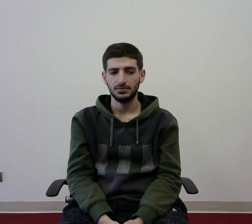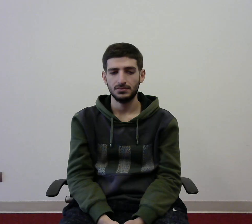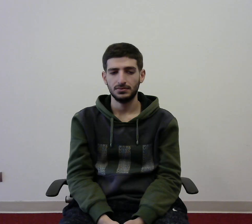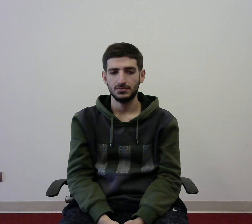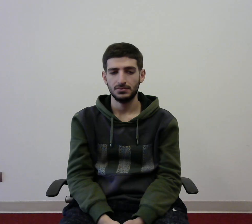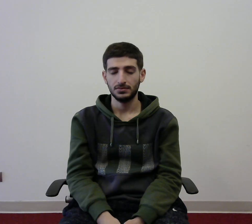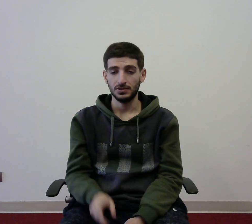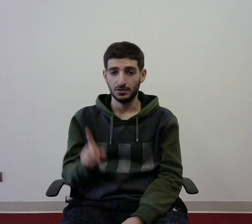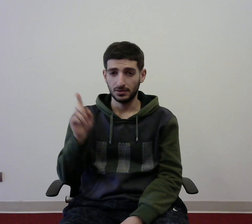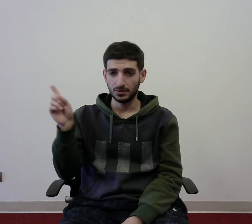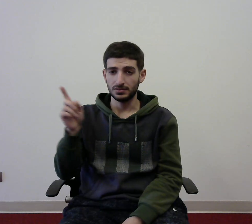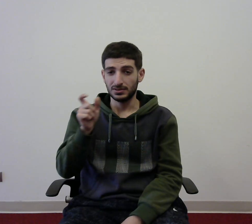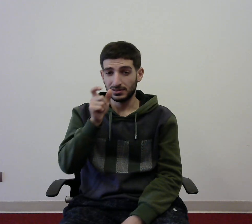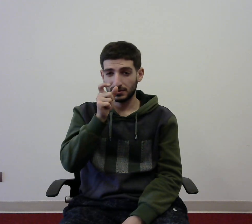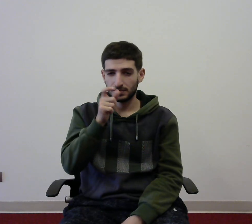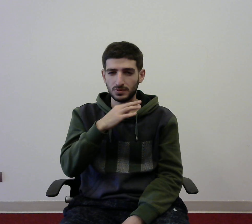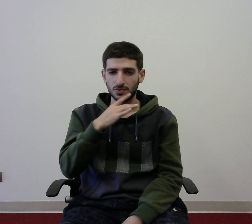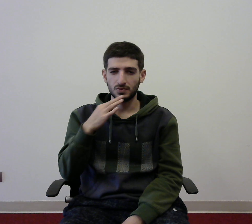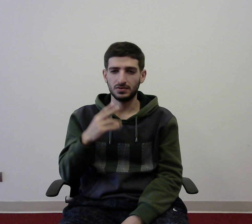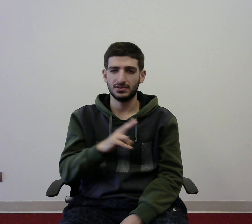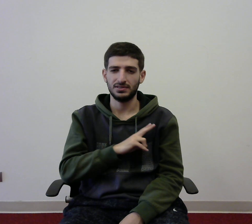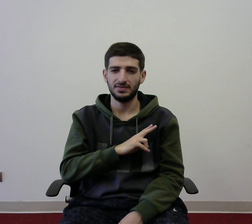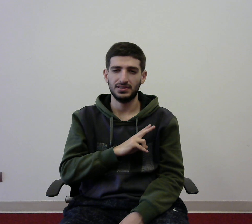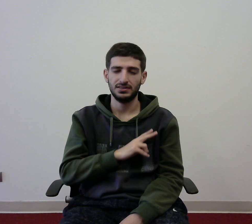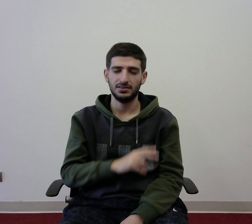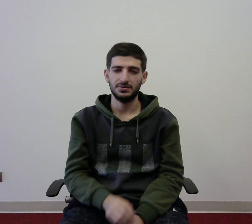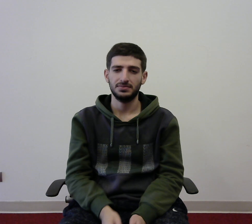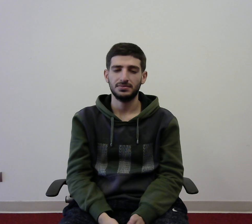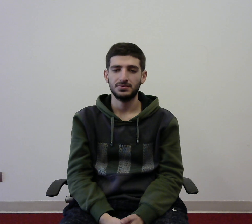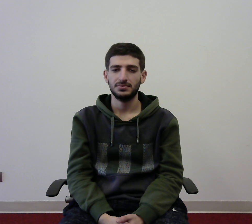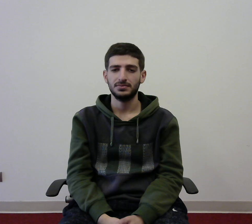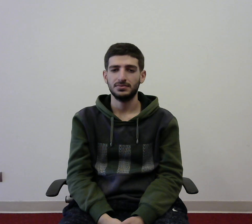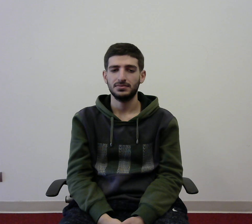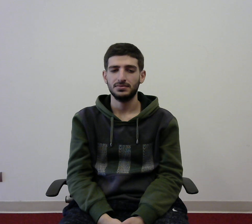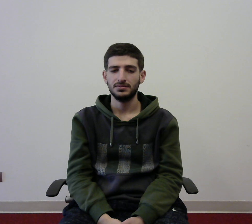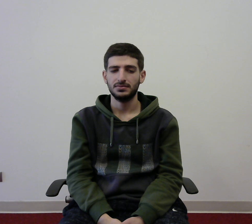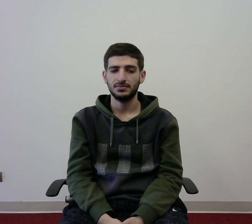O itləri çox sevir